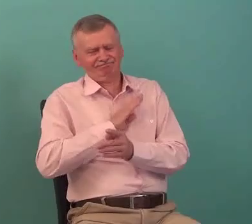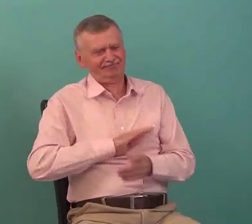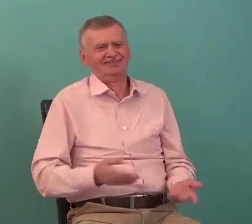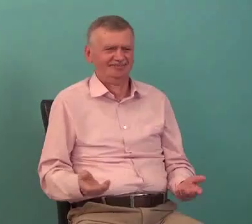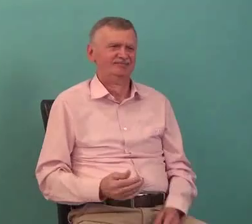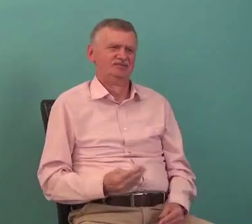Zawsze.